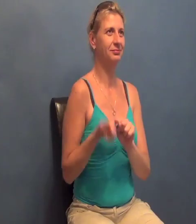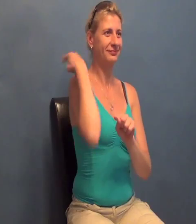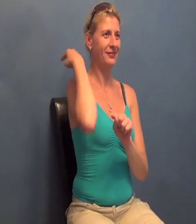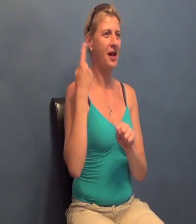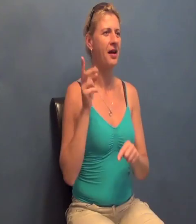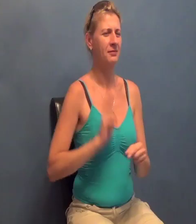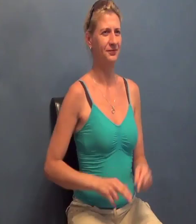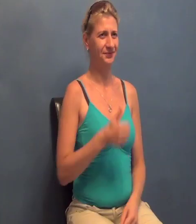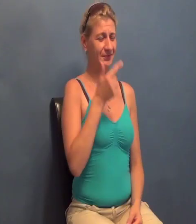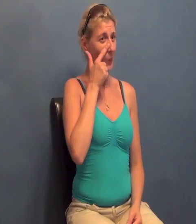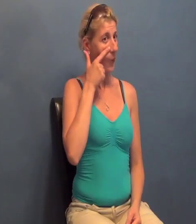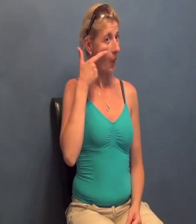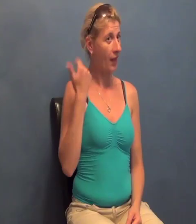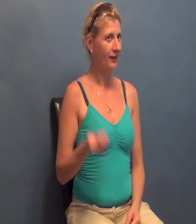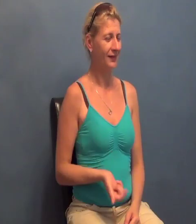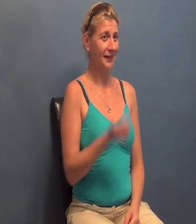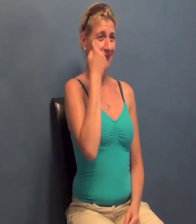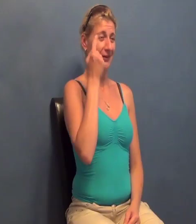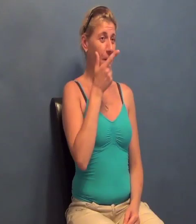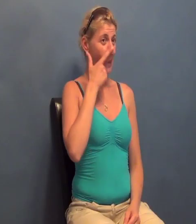Policjant dostaje kitem w twarz, wyciera się.